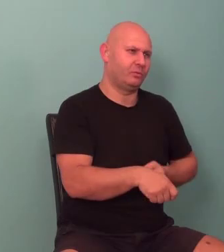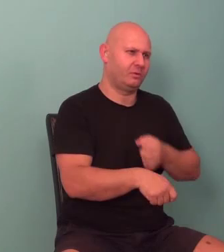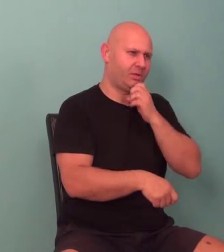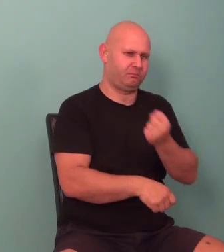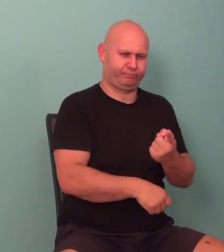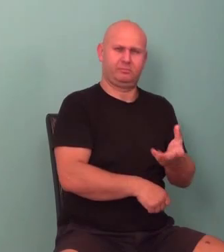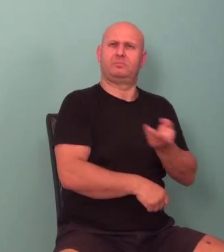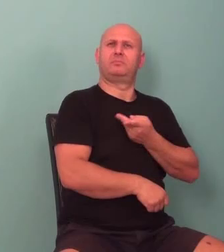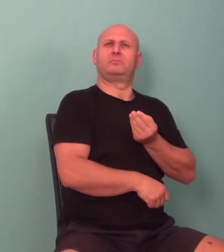Babcia dziwi się dlaczego Chaplin oddał jej pieniądze.